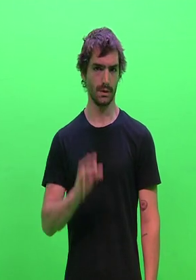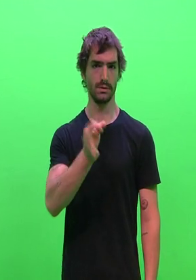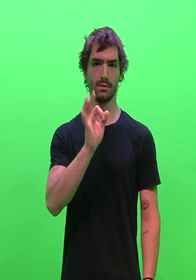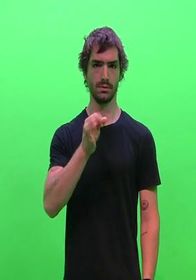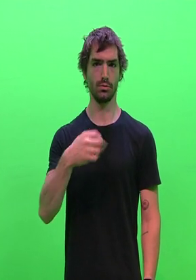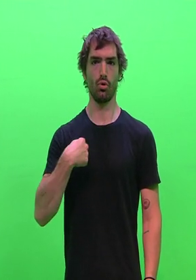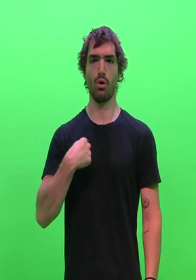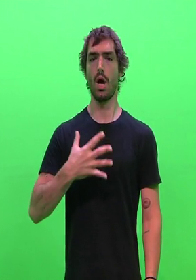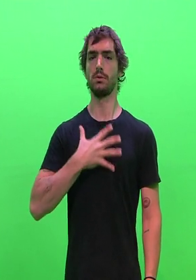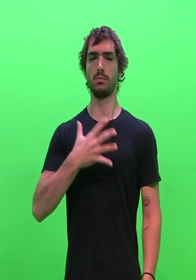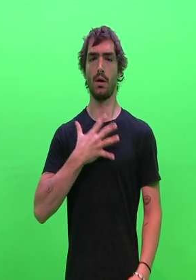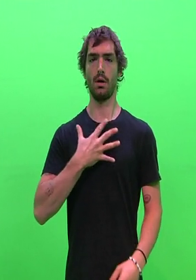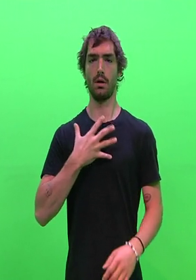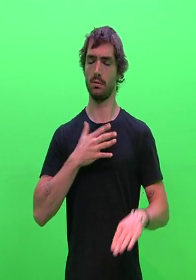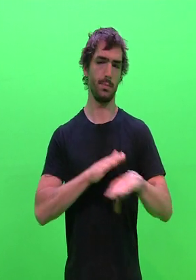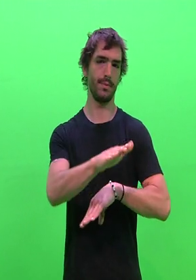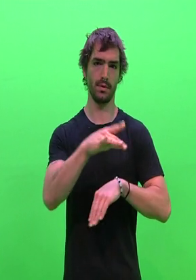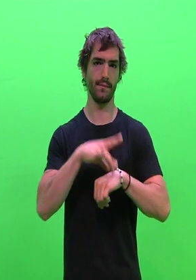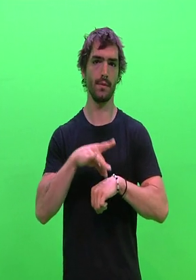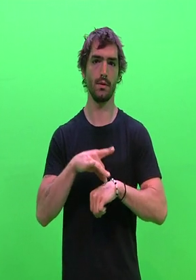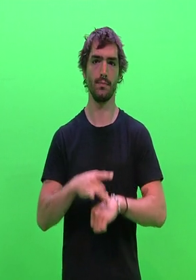Sí, tinc asma, és una malaltia crònica.